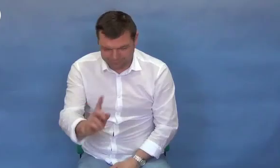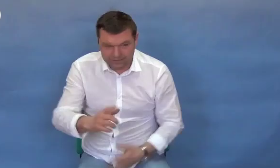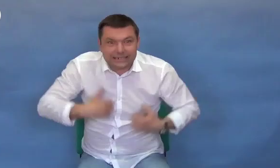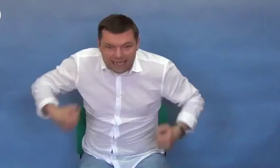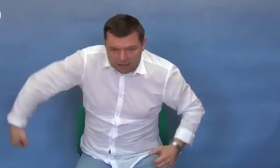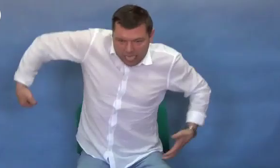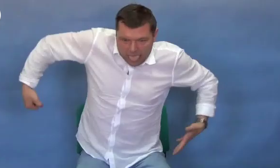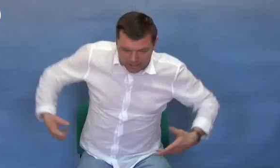Trzyma bagaż i przestraszył się.